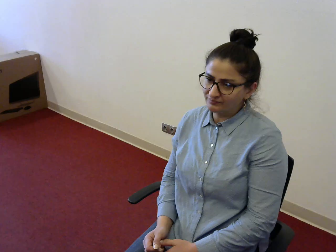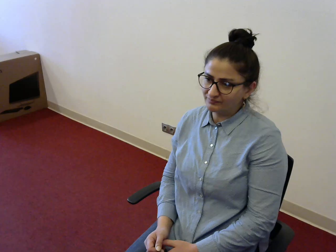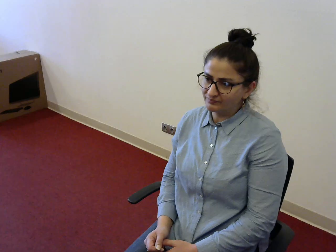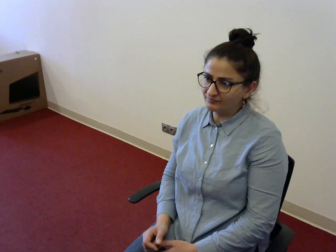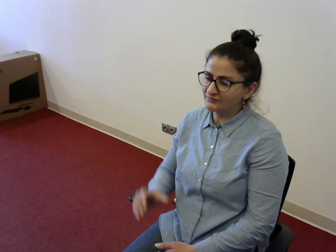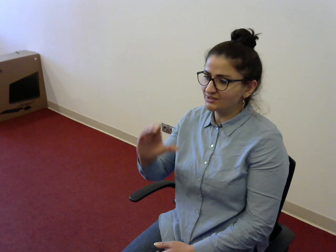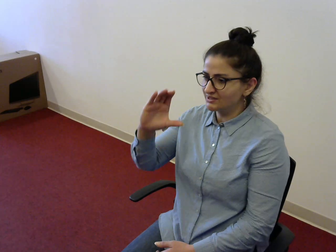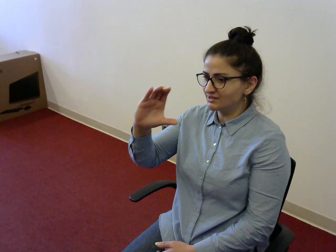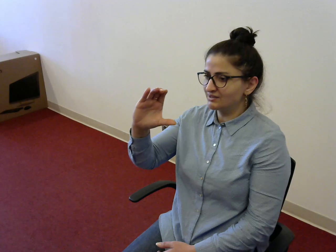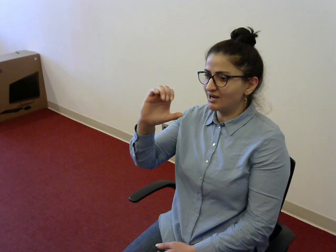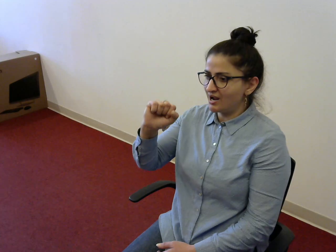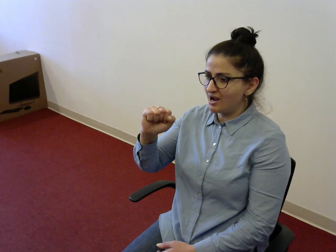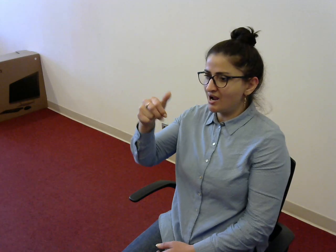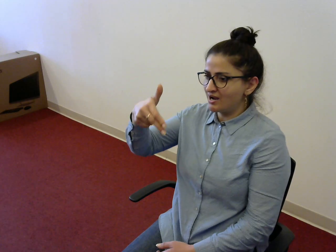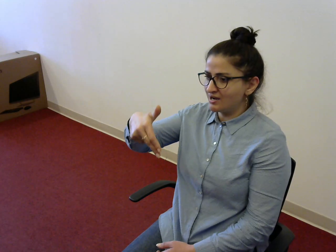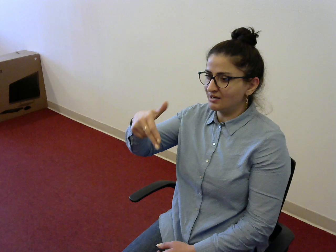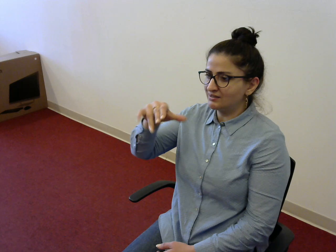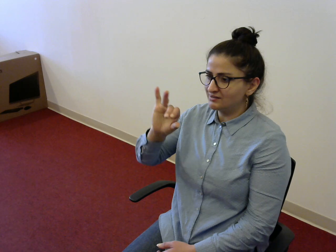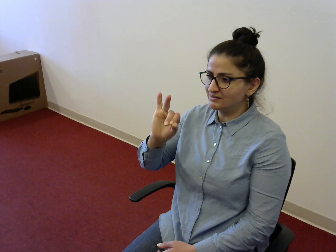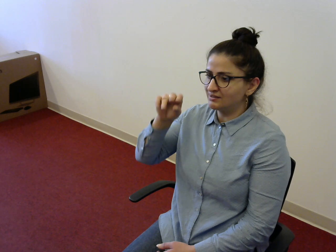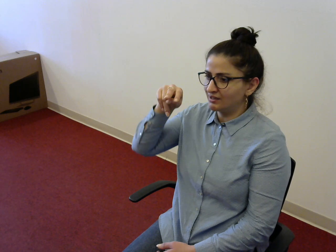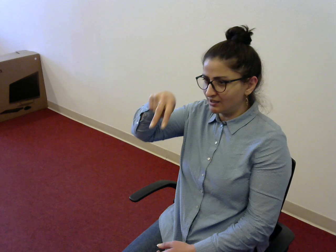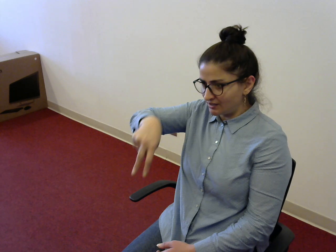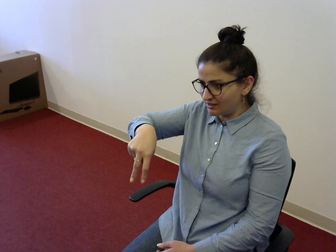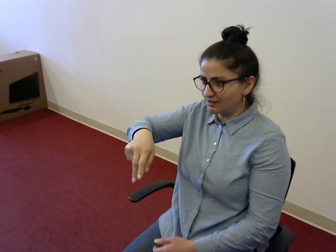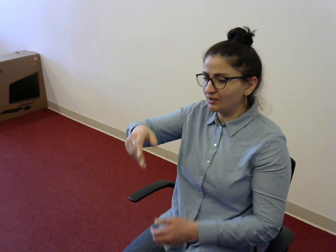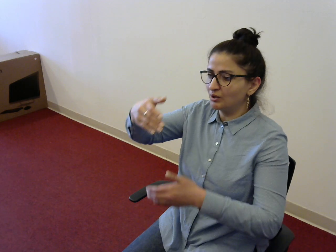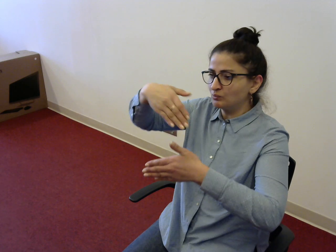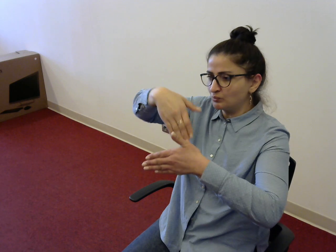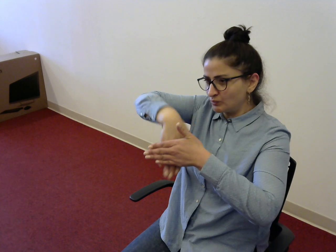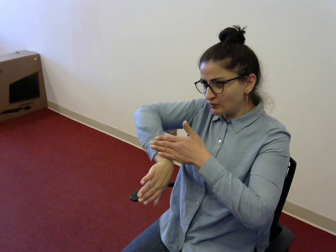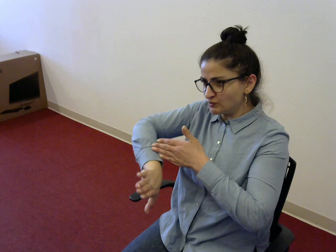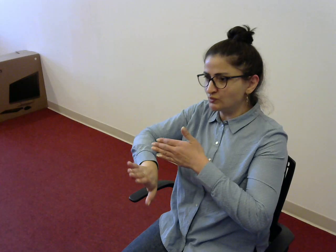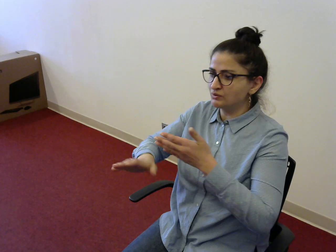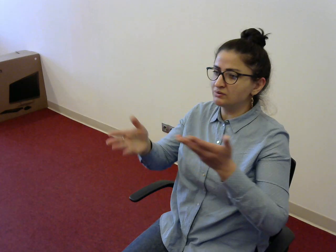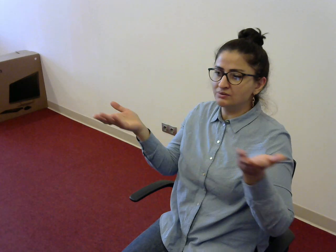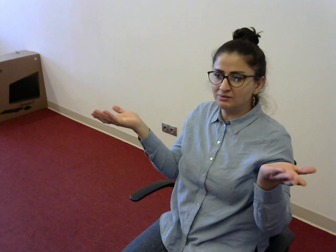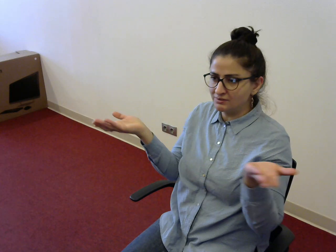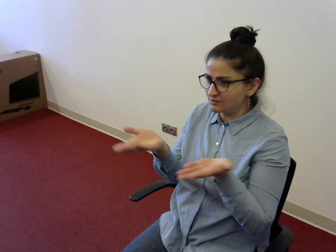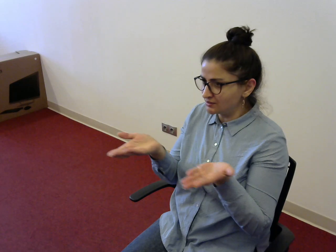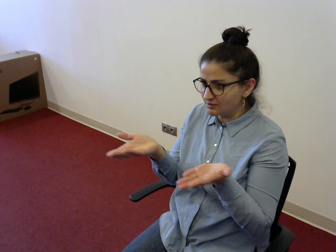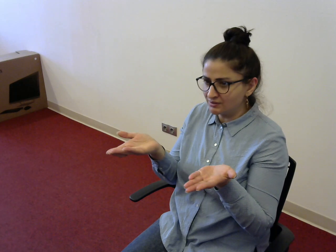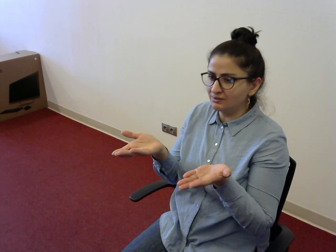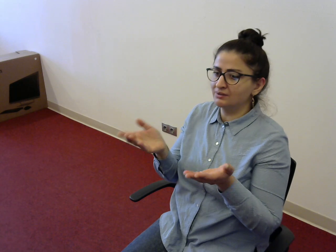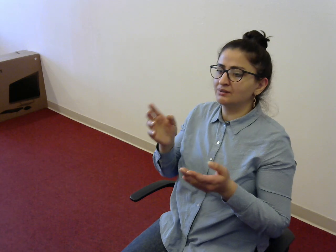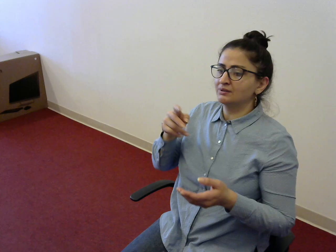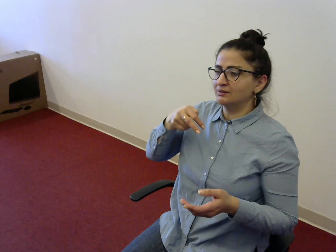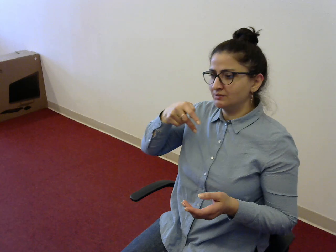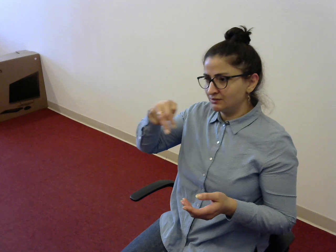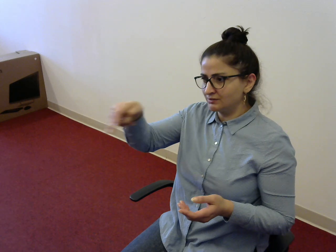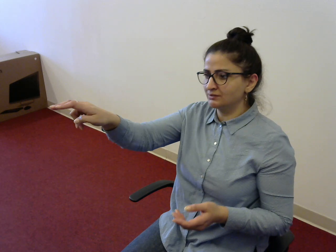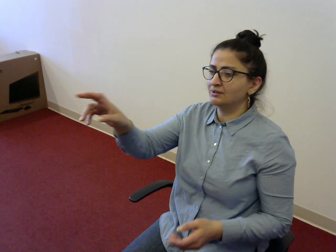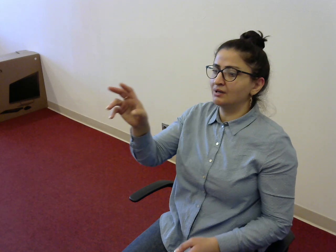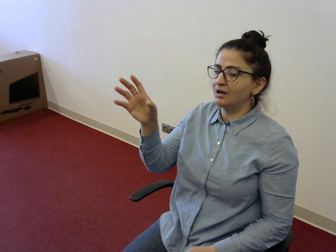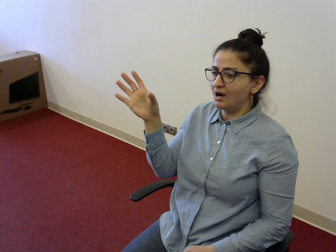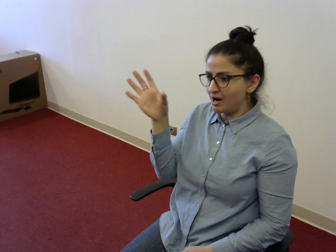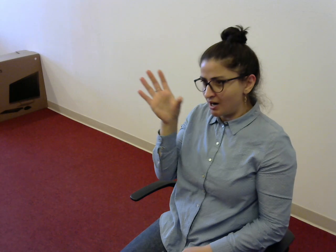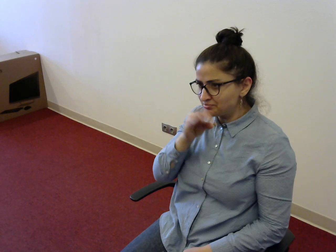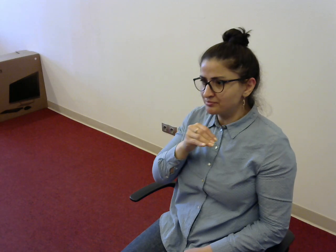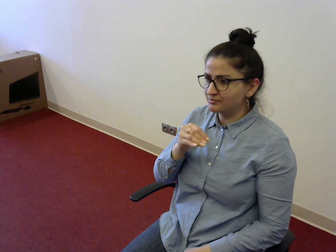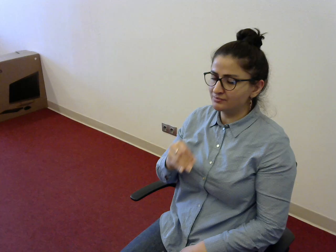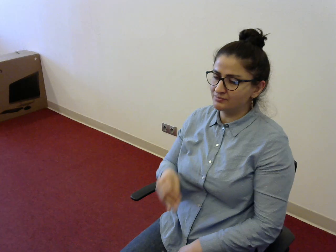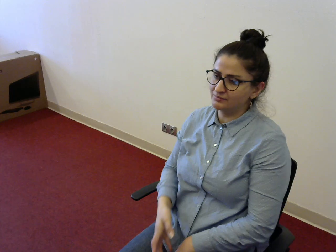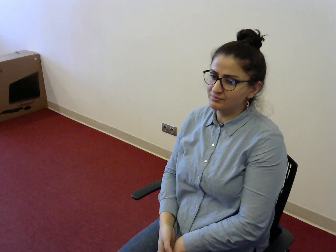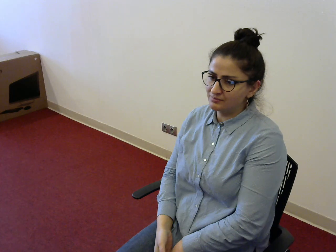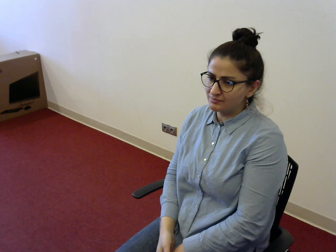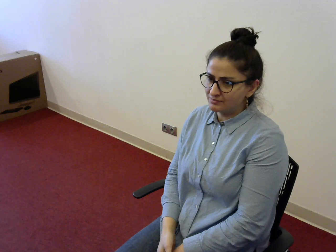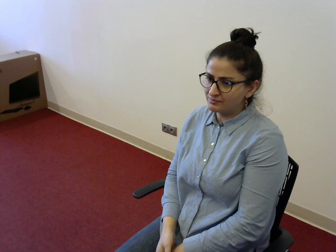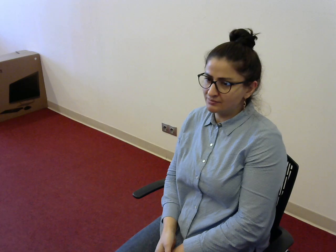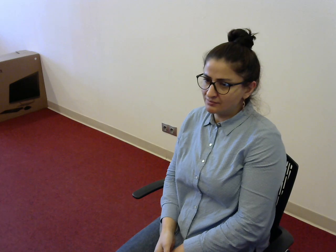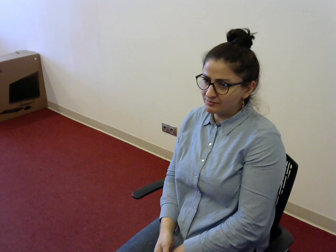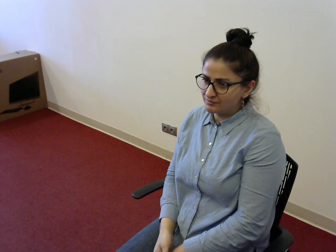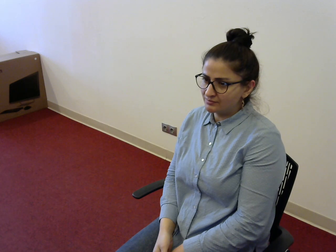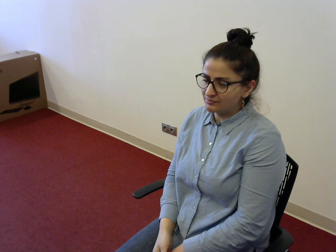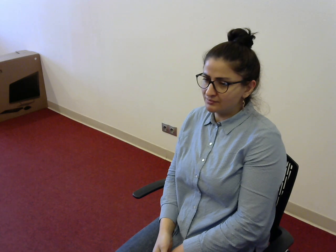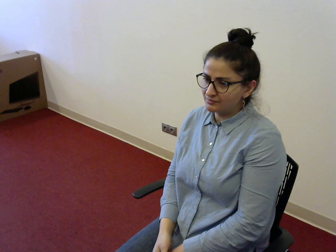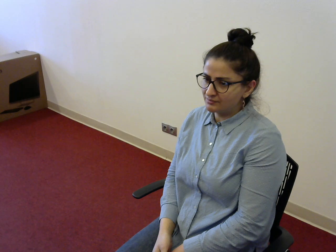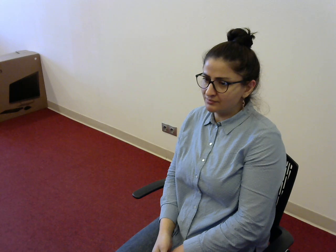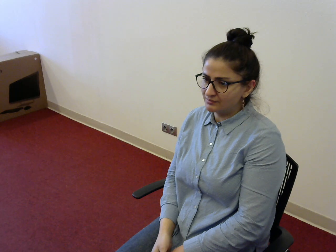Sahil metrosuna necə gedə bilərəm?